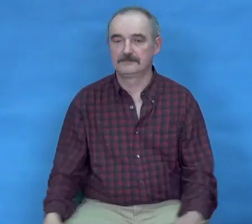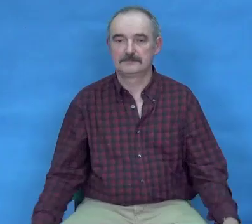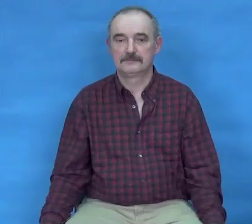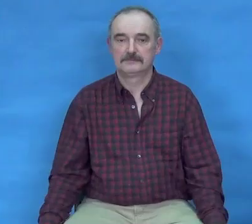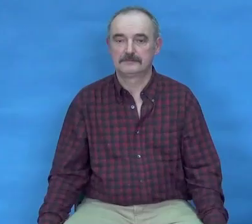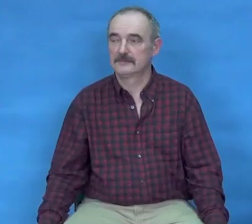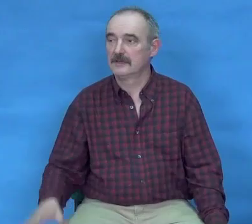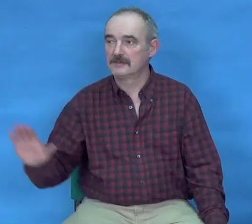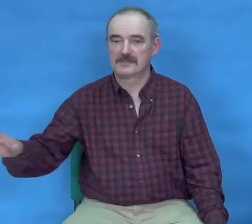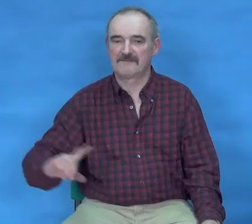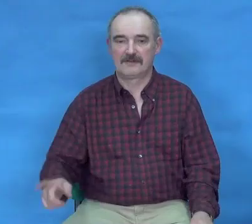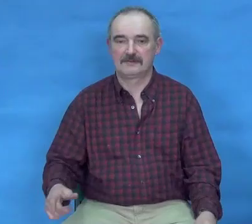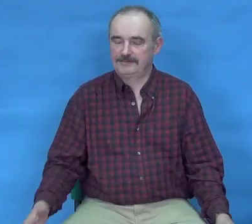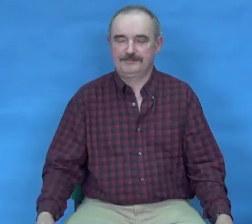Baczność, nie wolno dotykać.